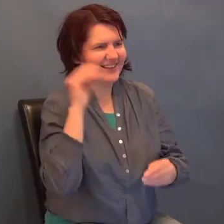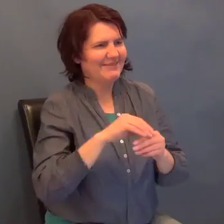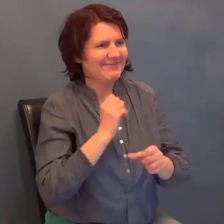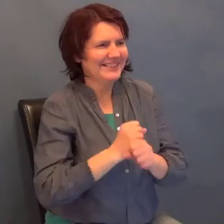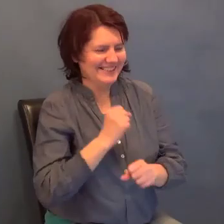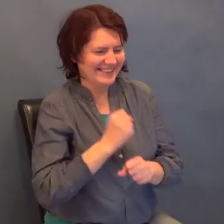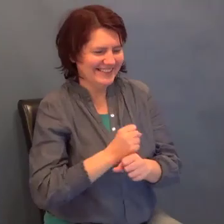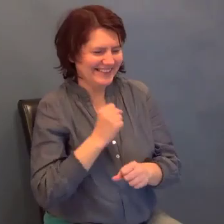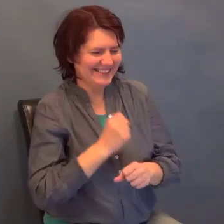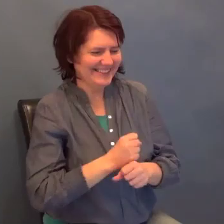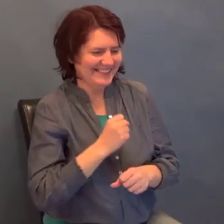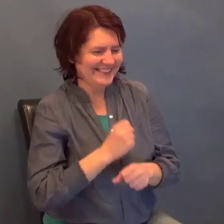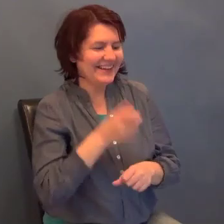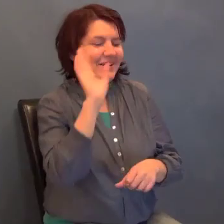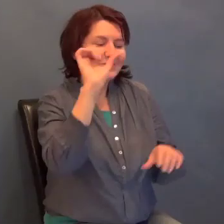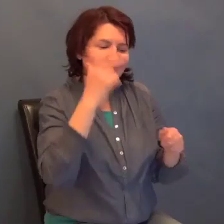Od rana do wieczora pracuję.